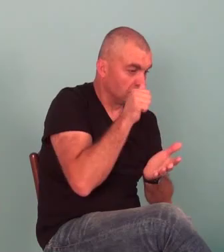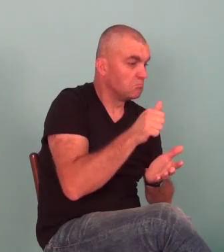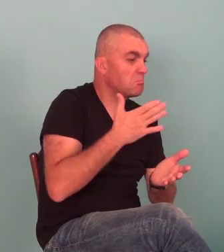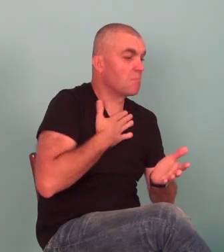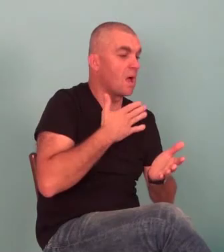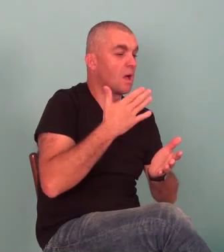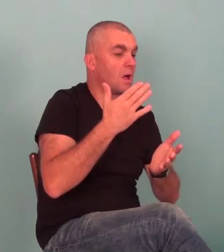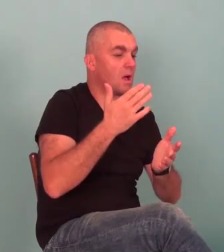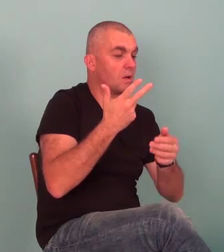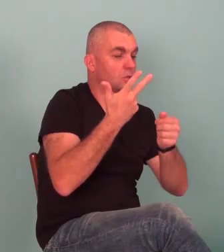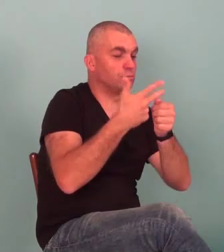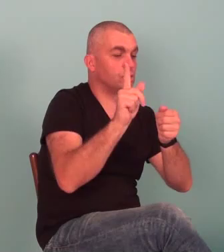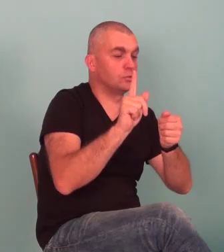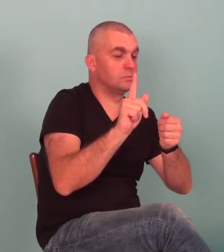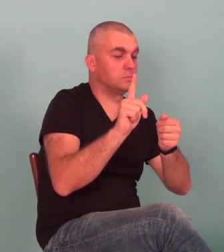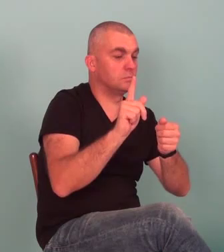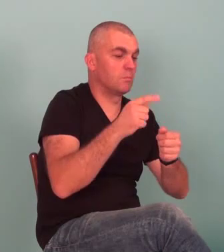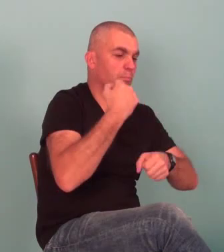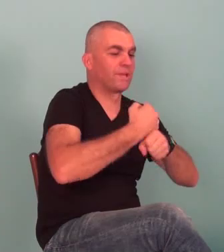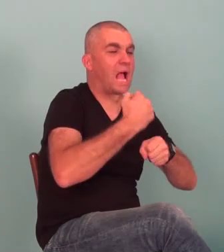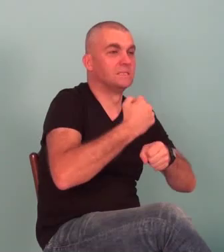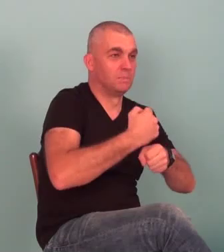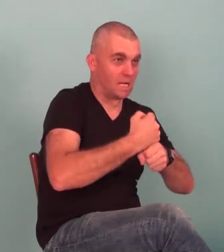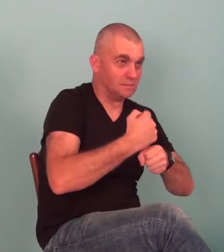Mam trzydzieści minut pracy.